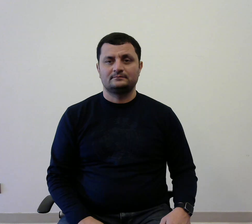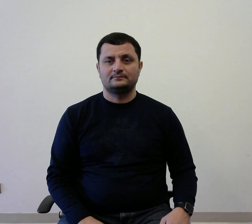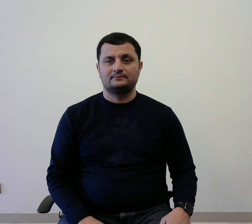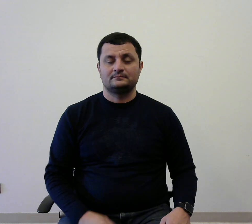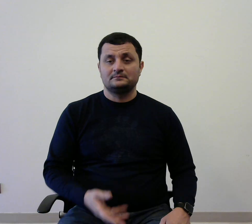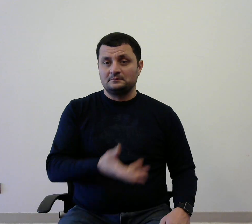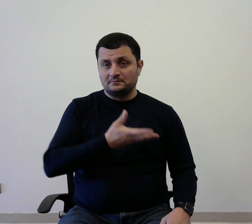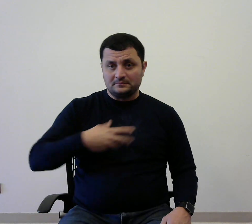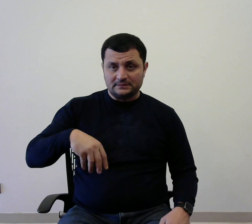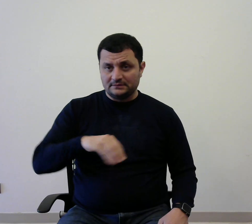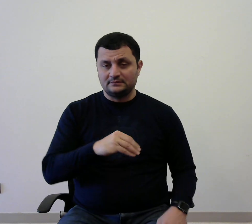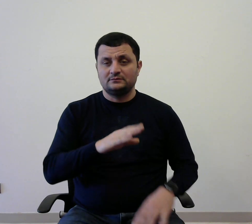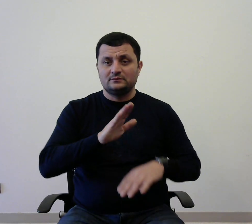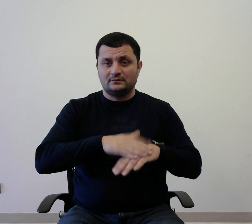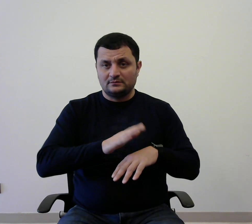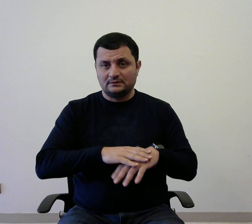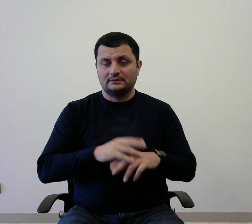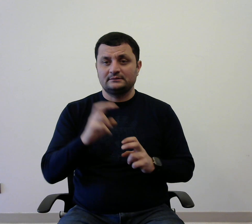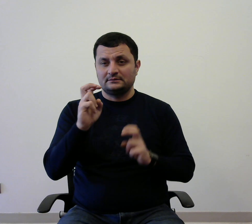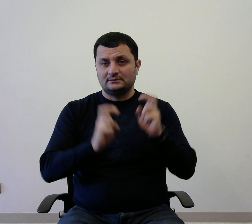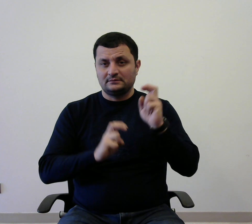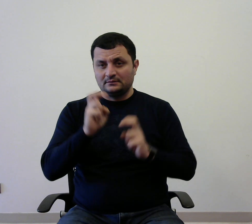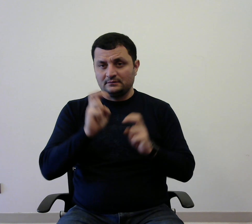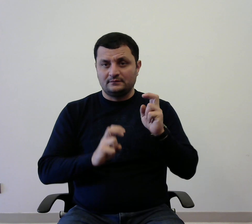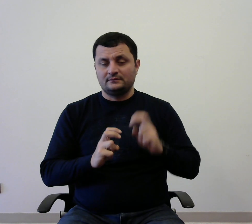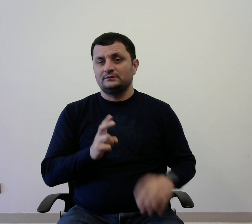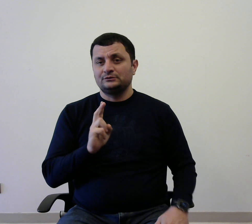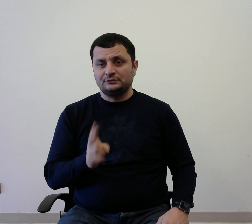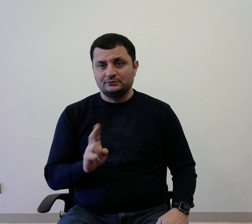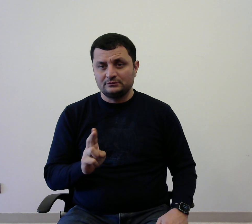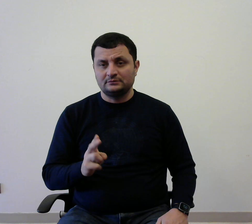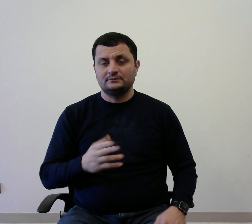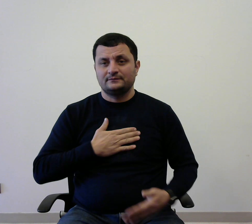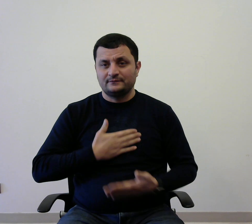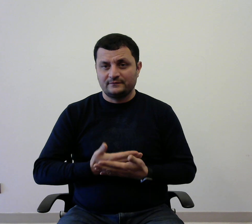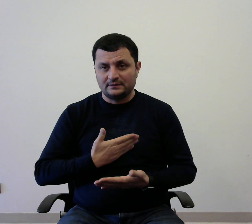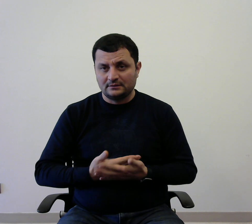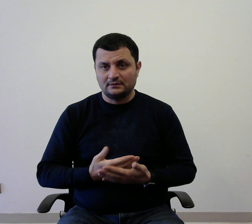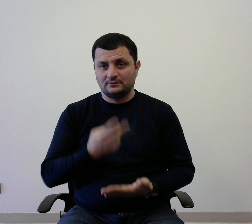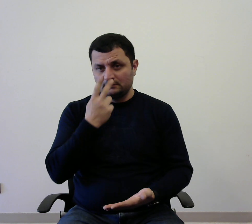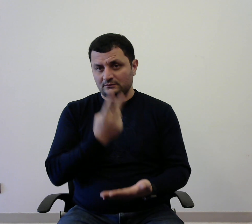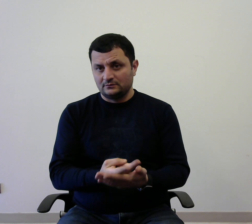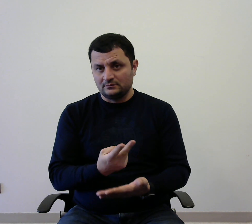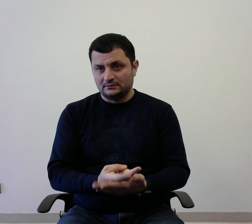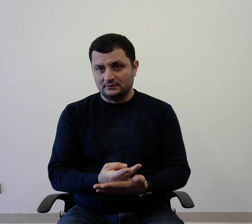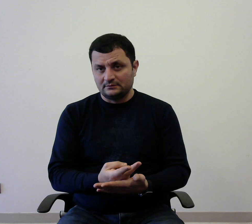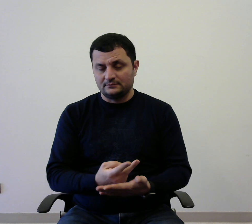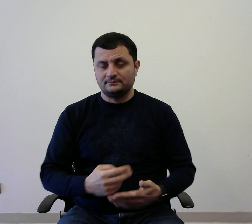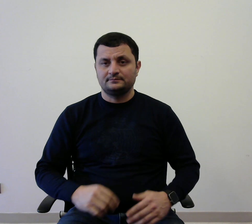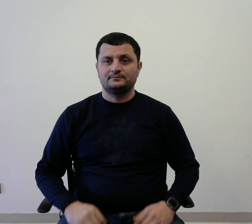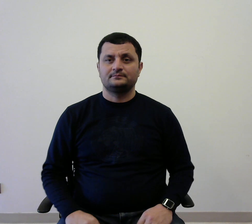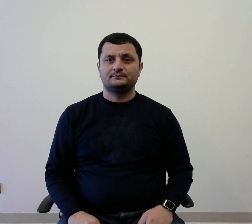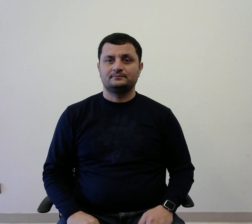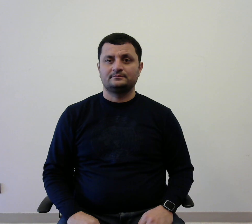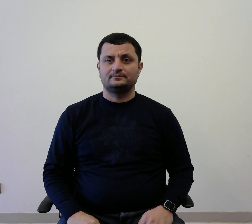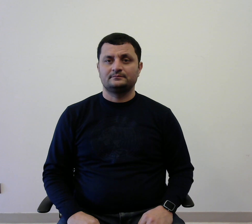Biz özəl şirkət kimi fəaliyyət göstəririk